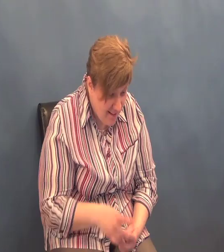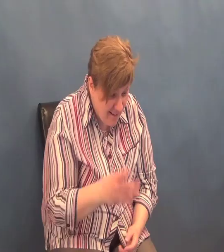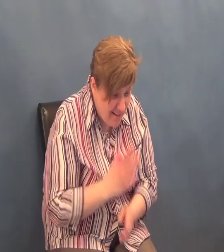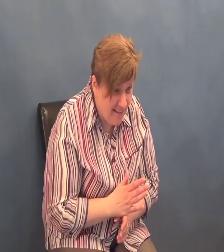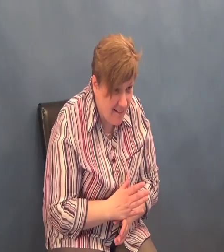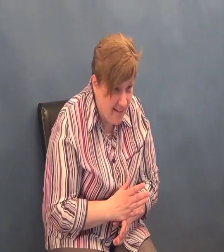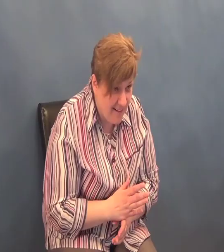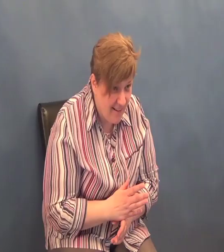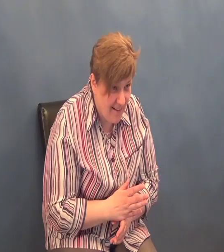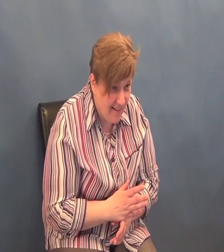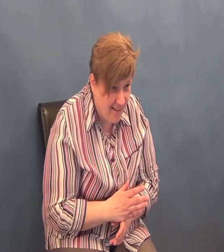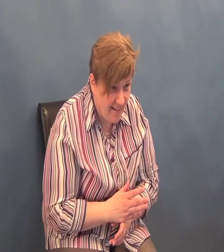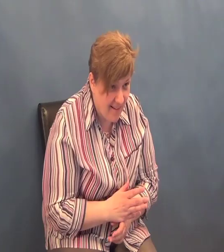Już?